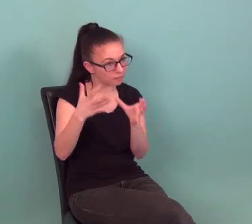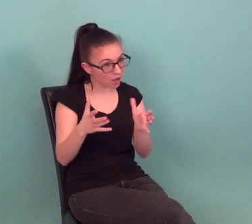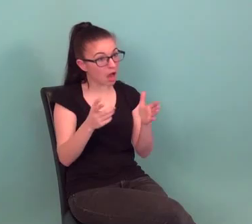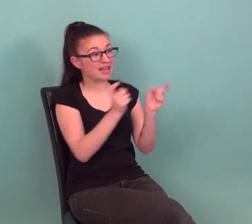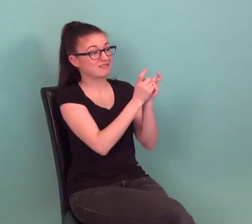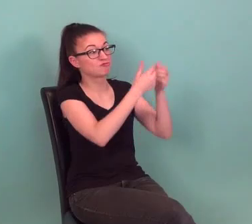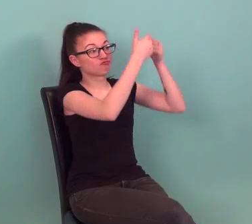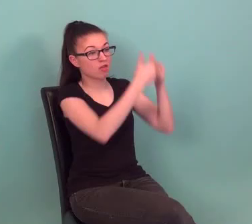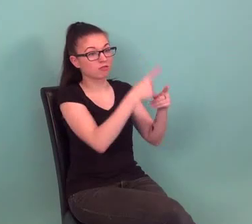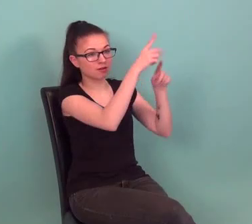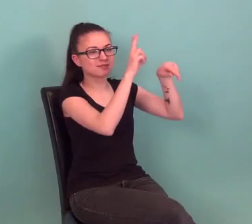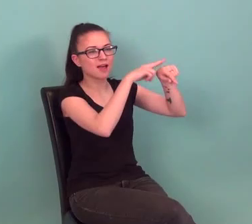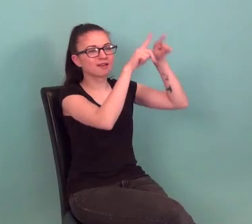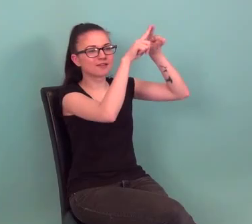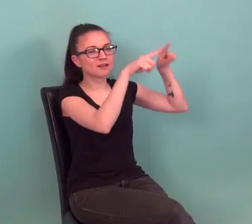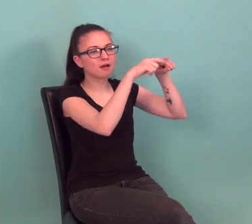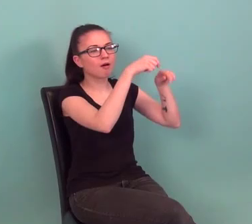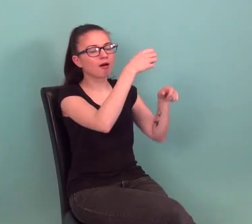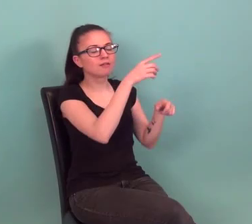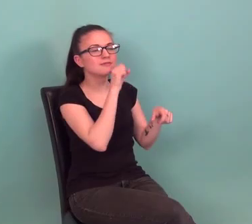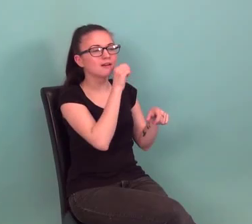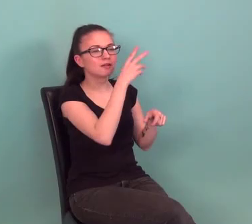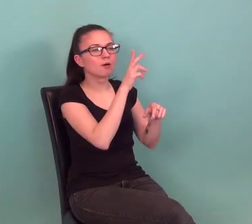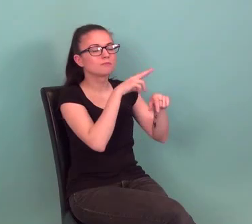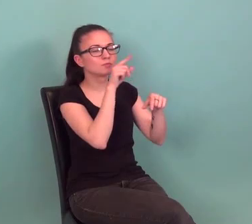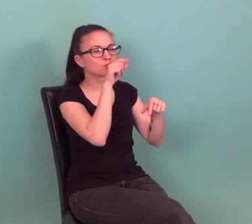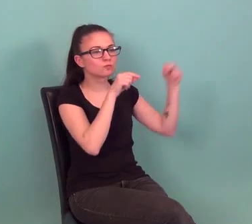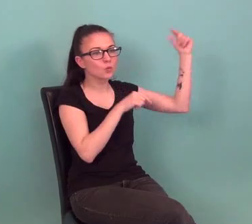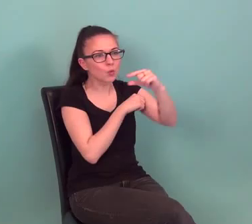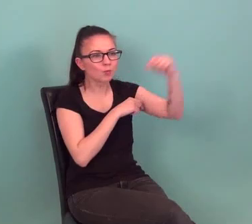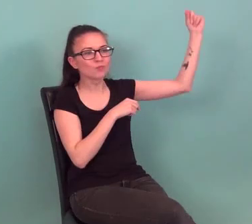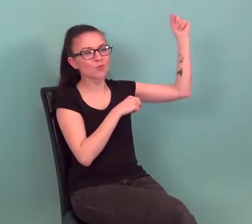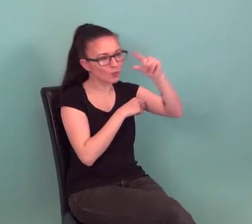Niedaleko, na ścianie wisi stary zegar z wyskakującą kukułką.